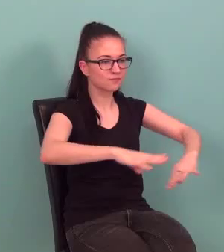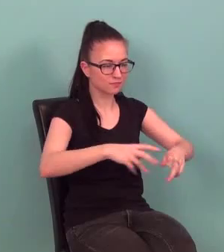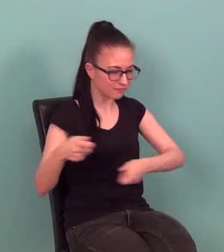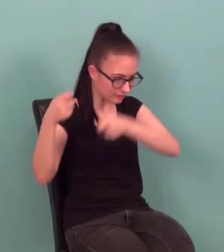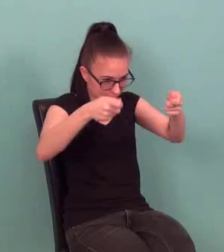Stawia na nim kosz.